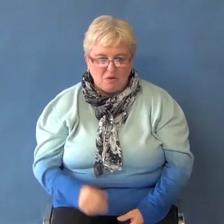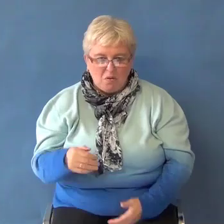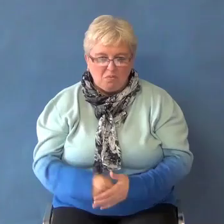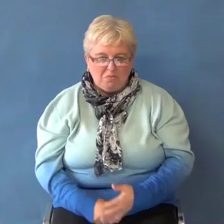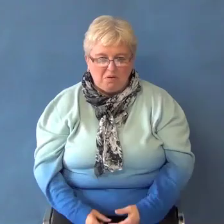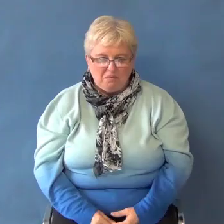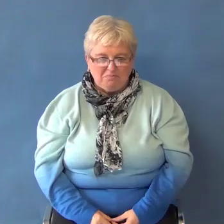Utonięcie.